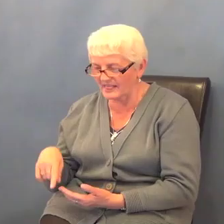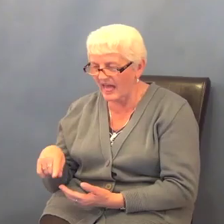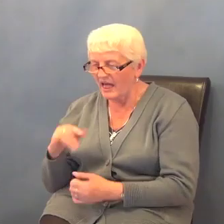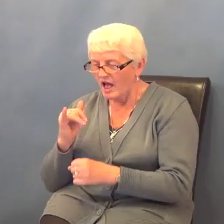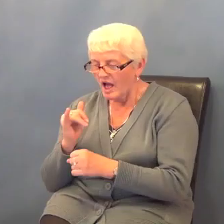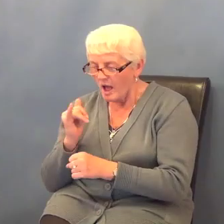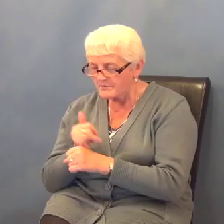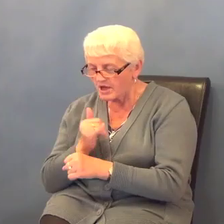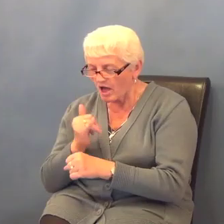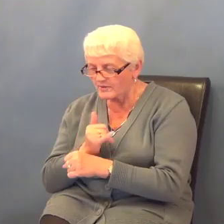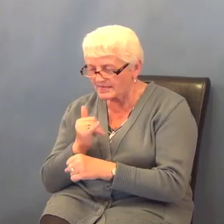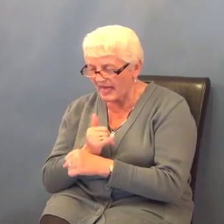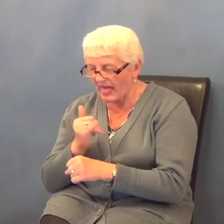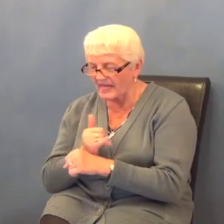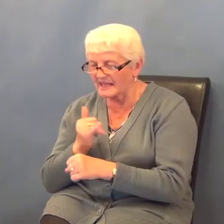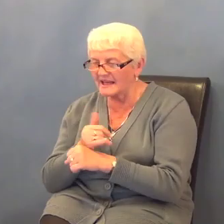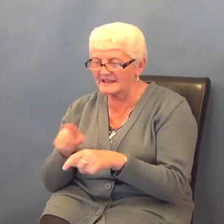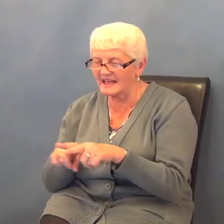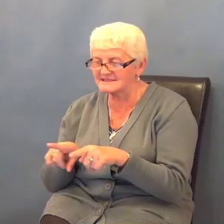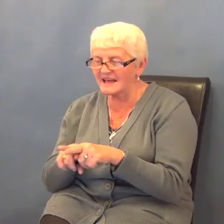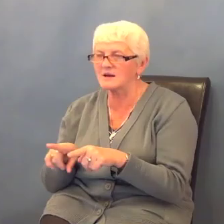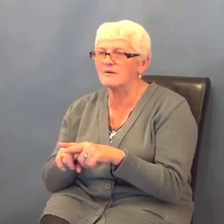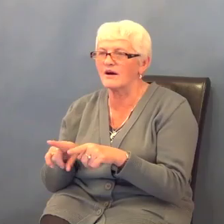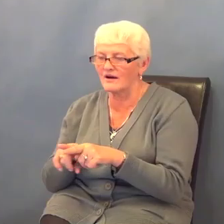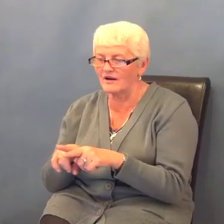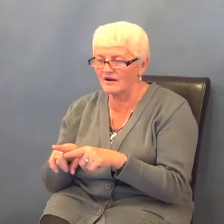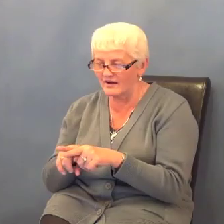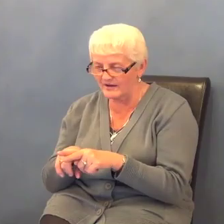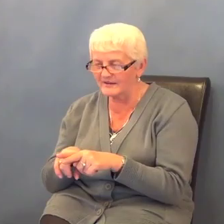A piątek to samo.